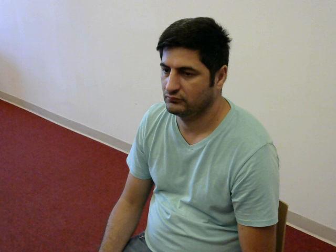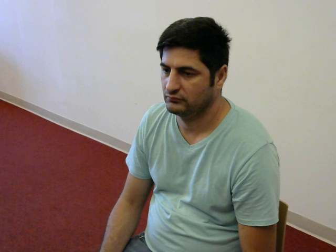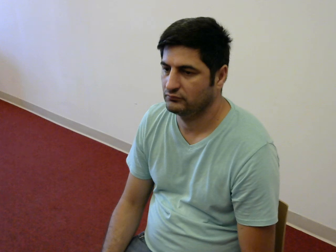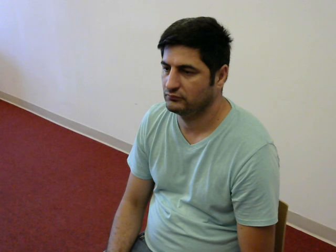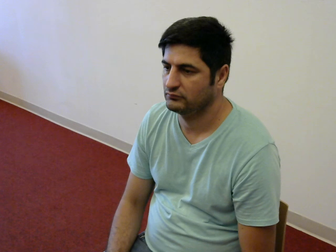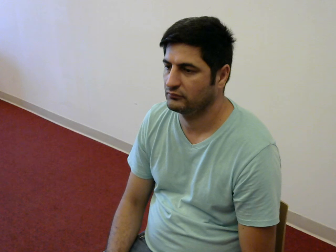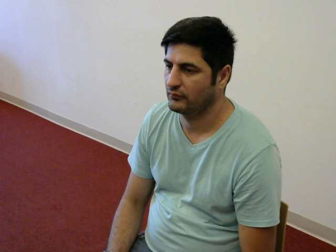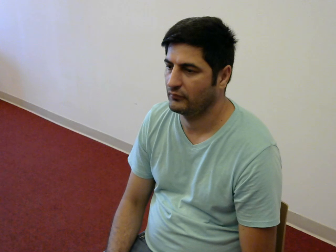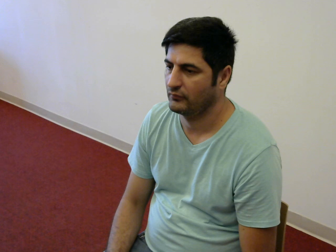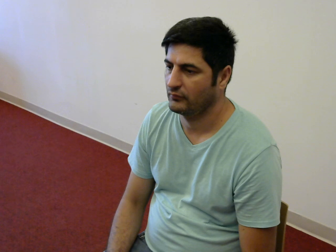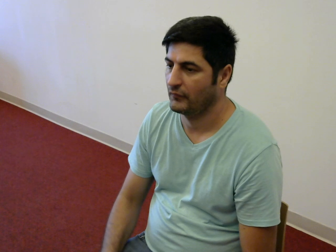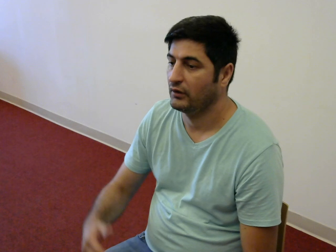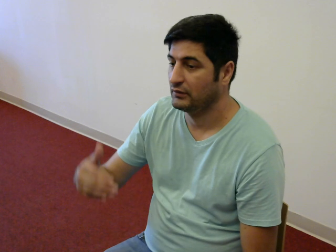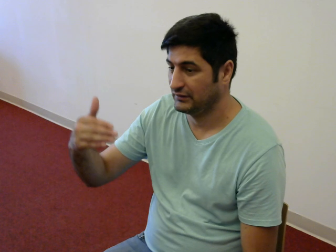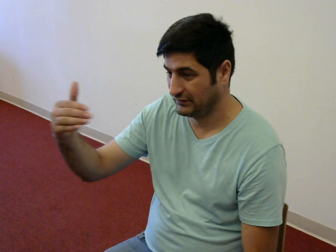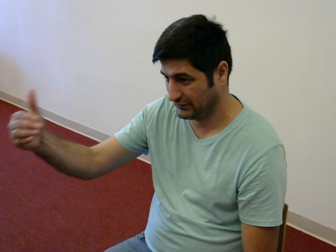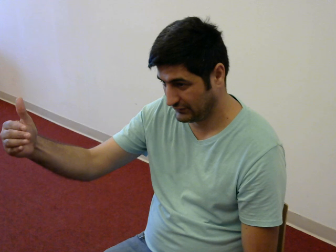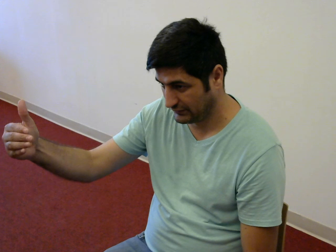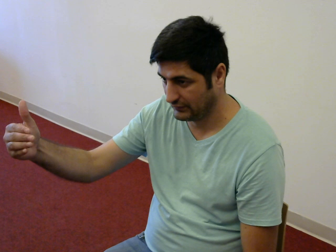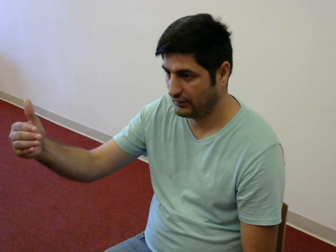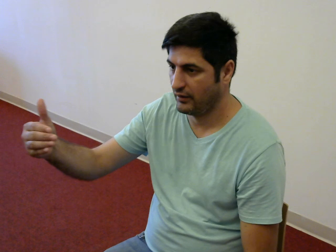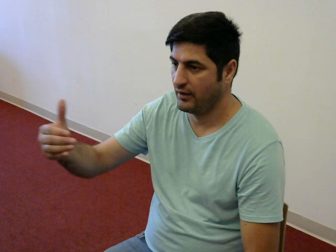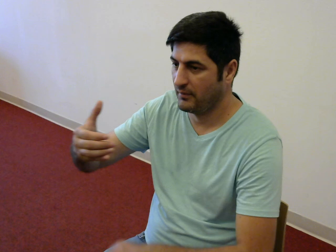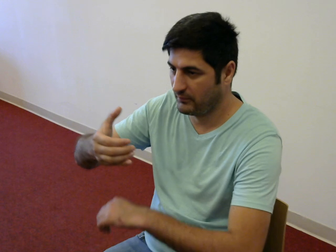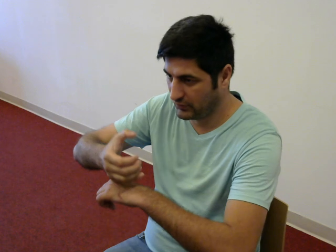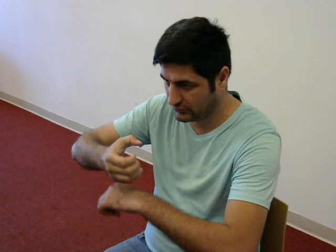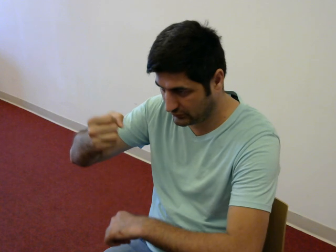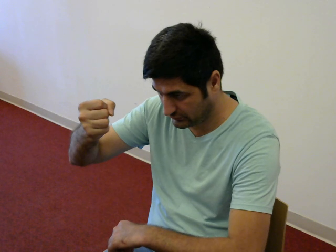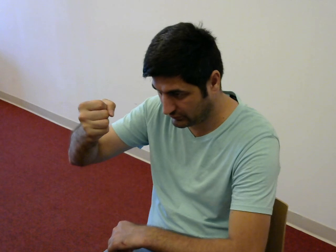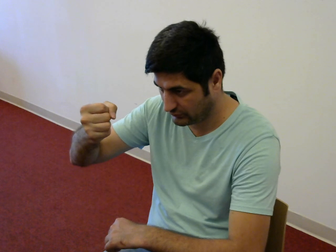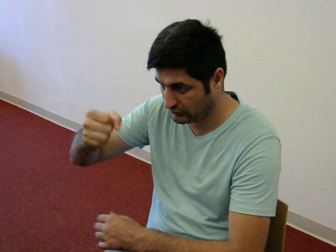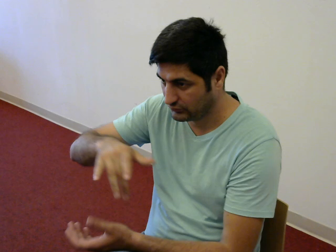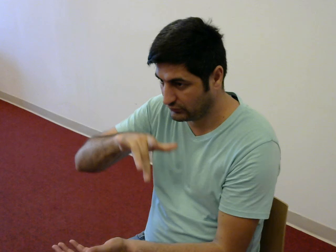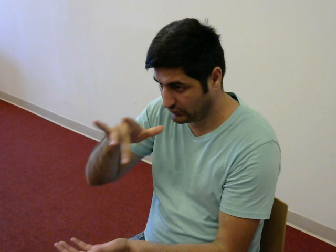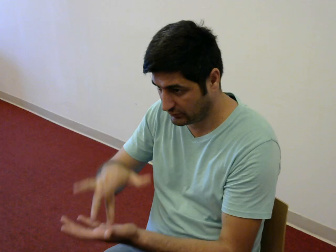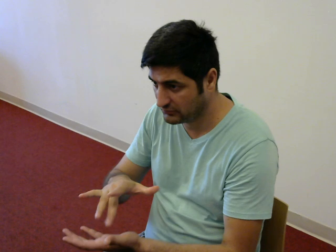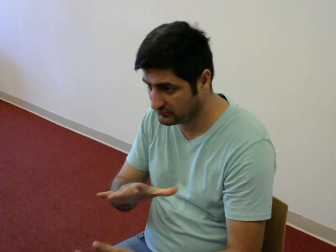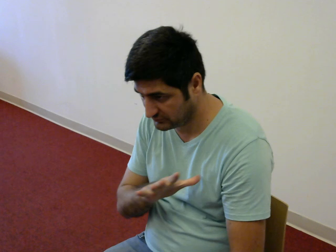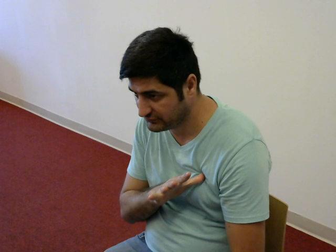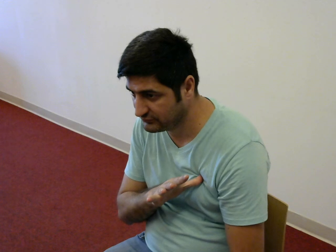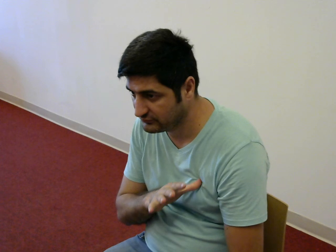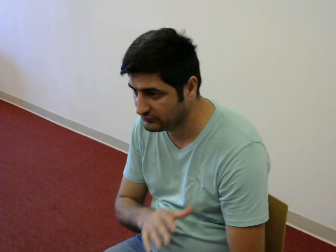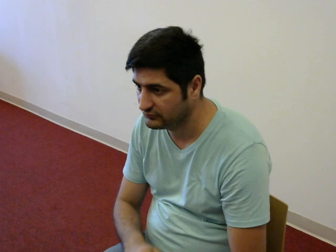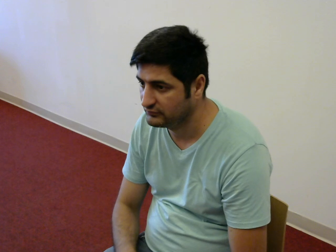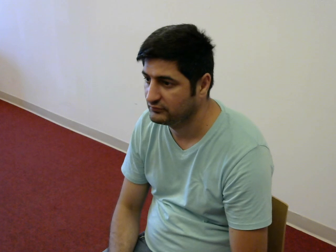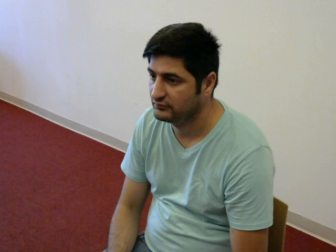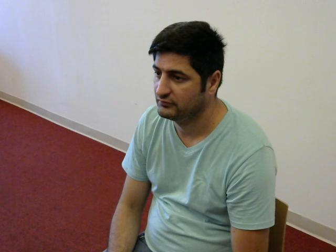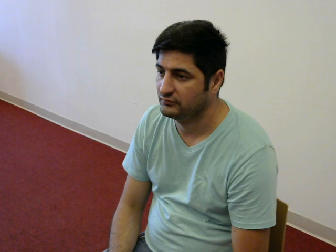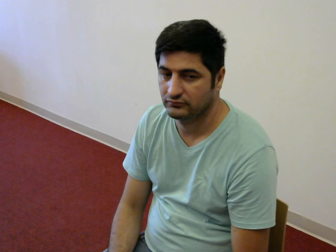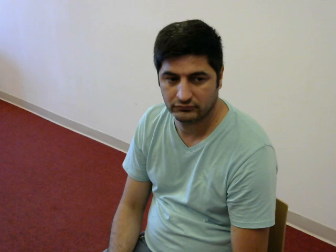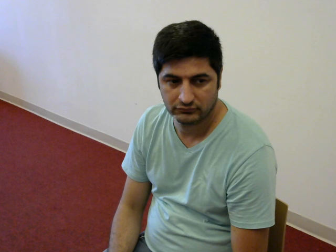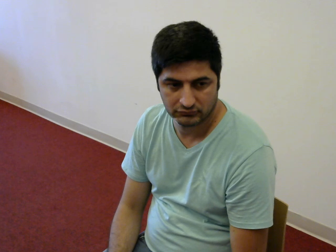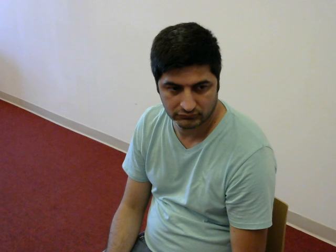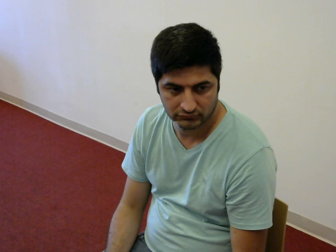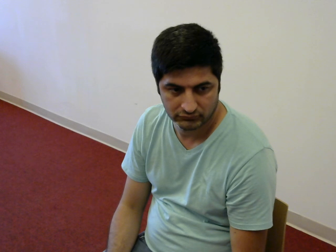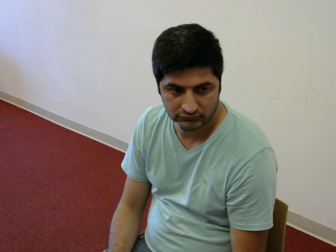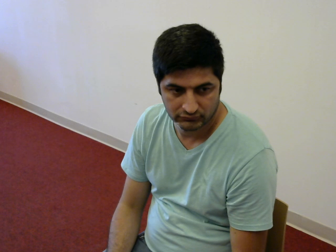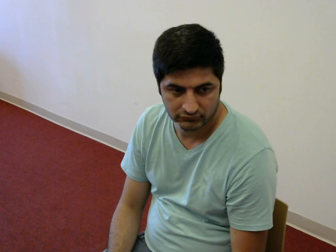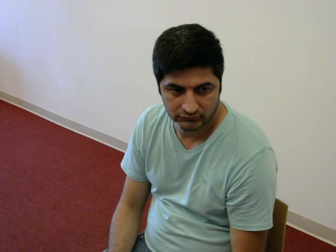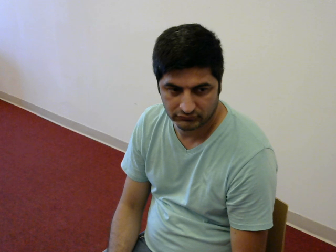Siz İçərişəhərdə olmusuz?